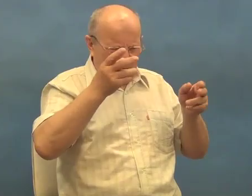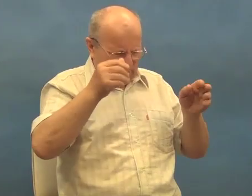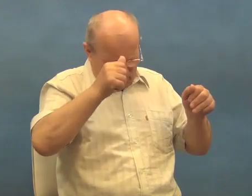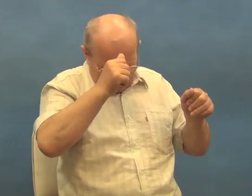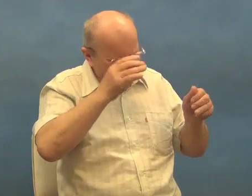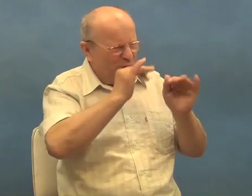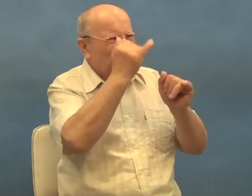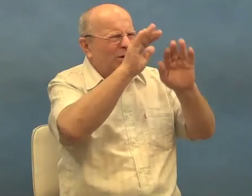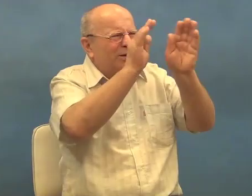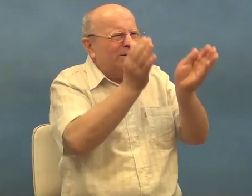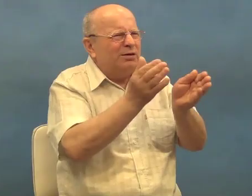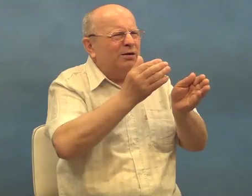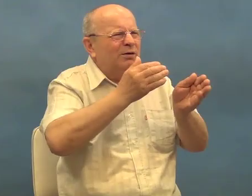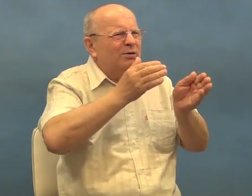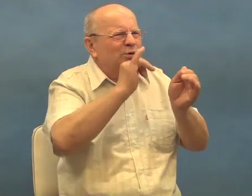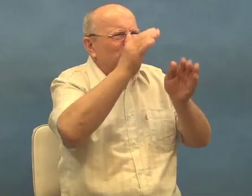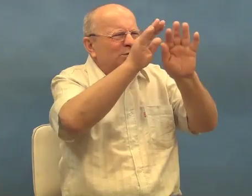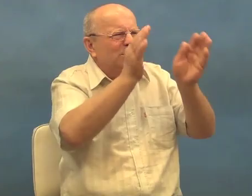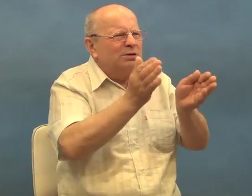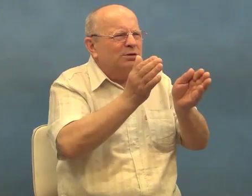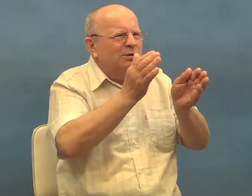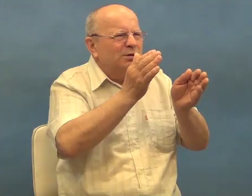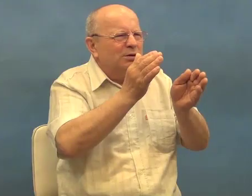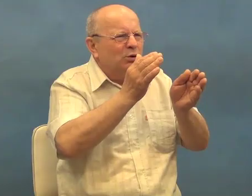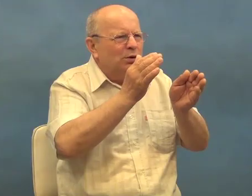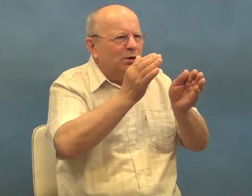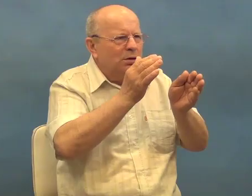Okrągły, żółty.